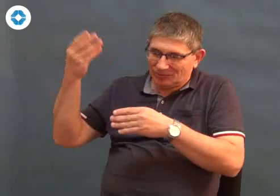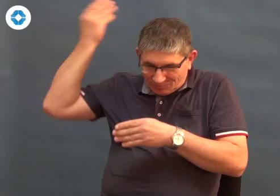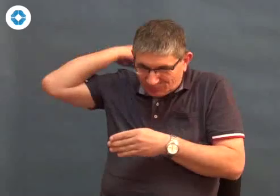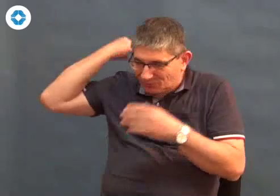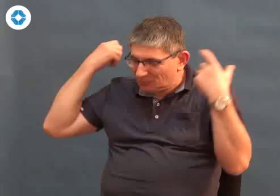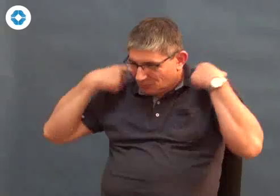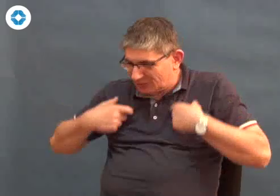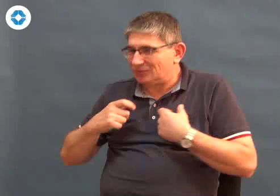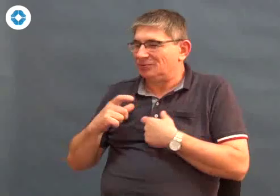Zakłada je na plecy i odchodzi.